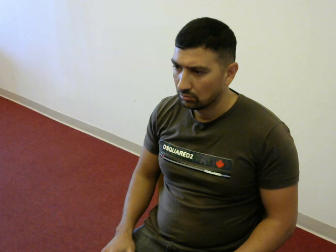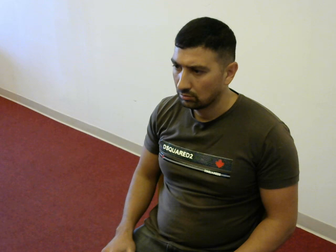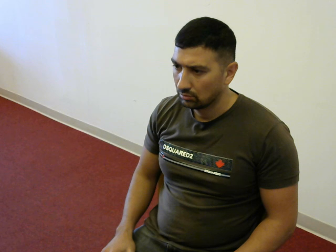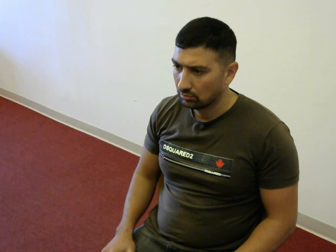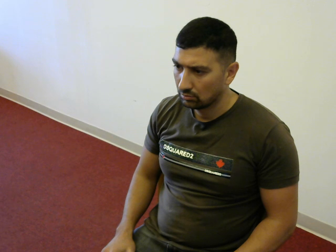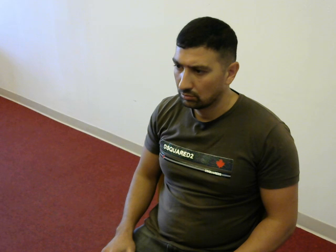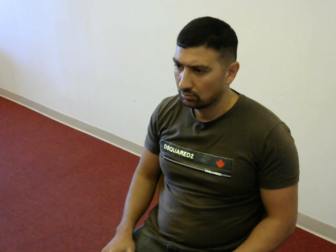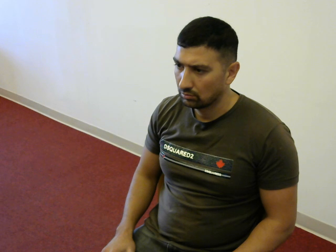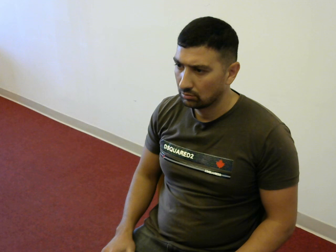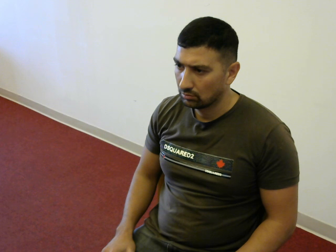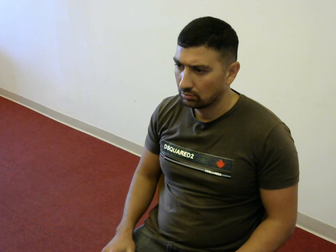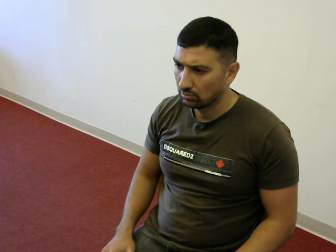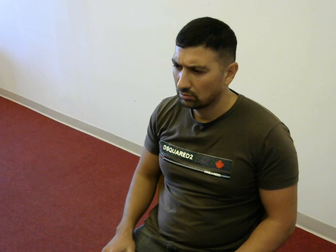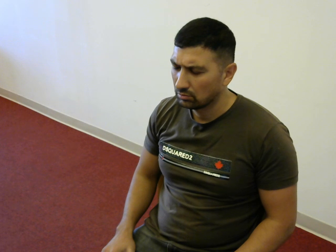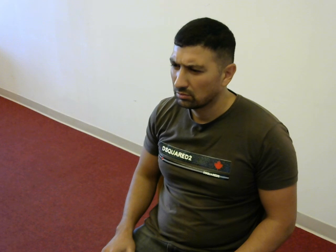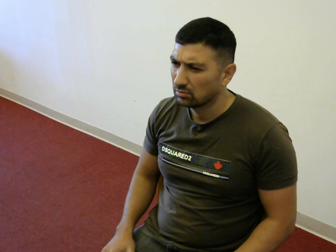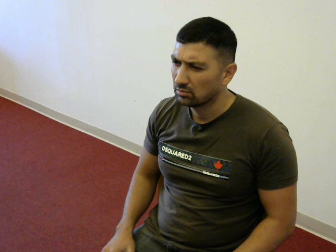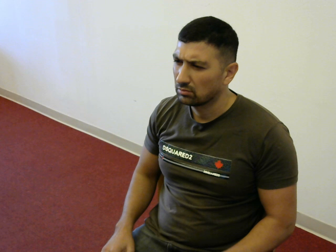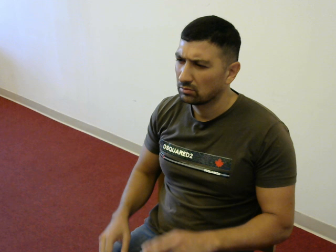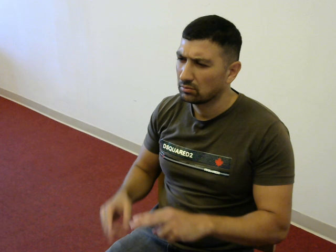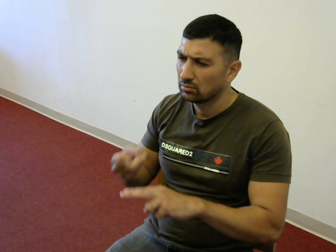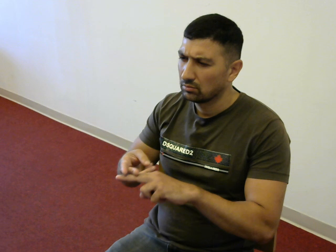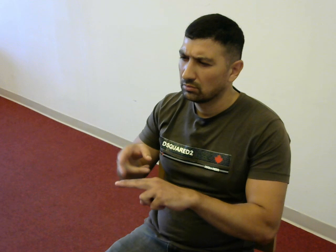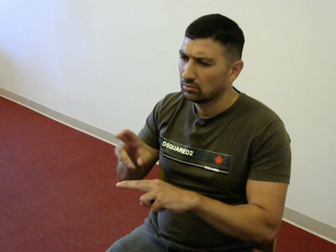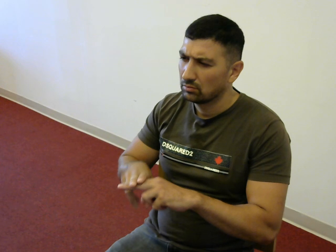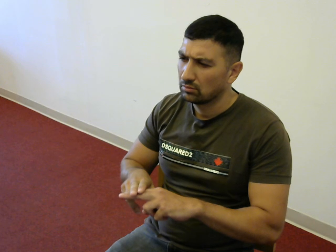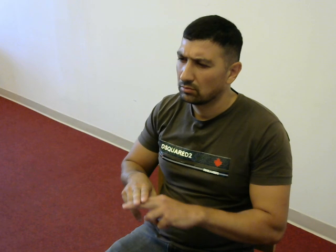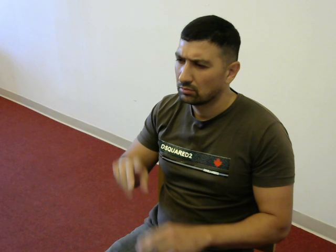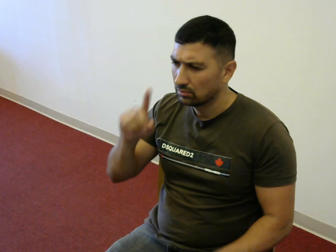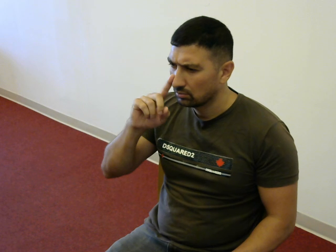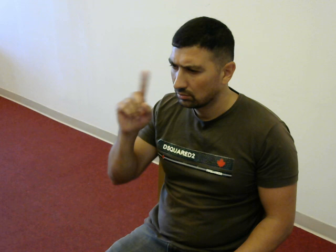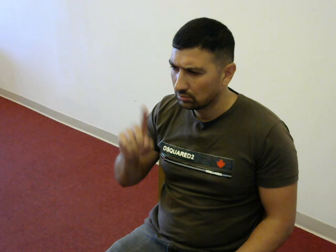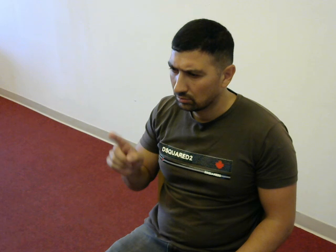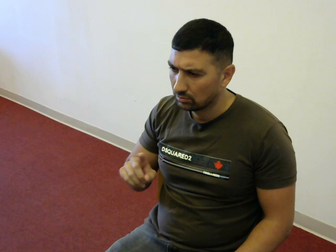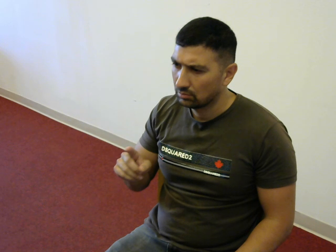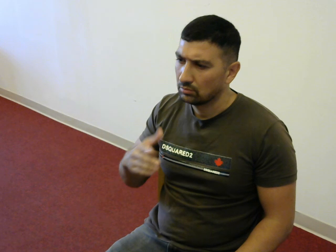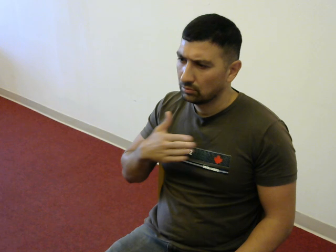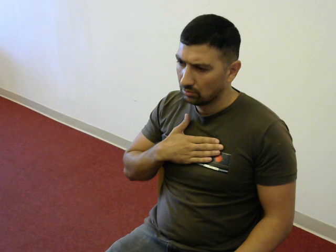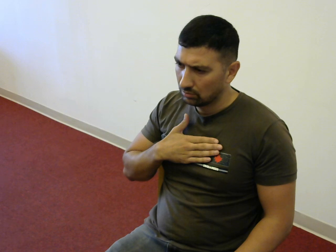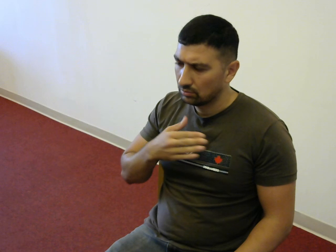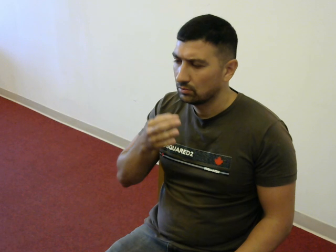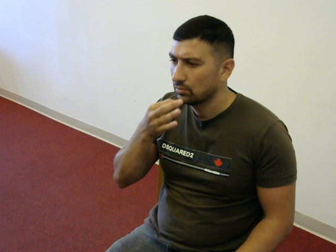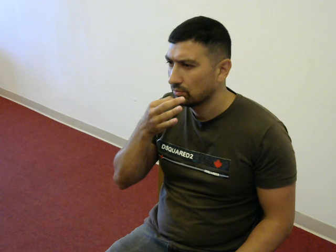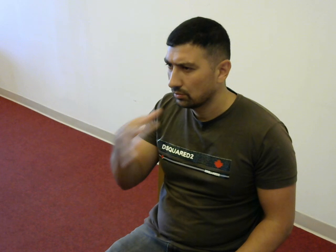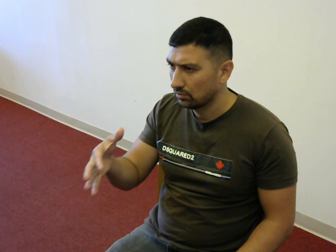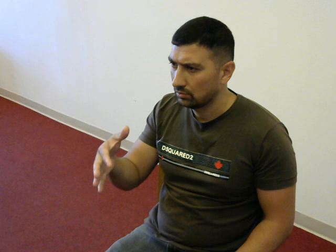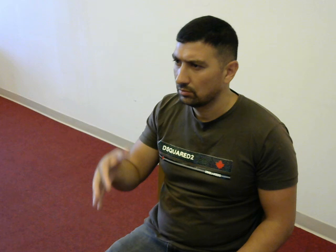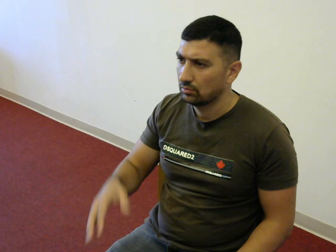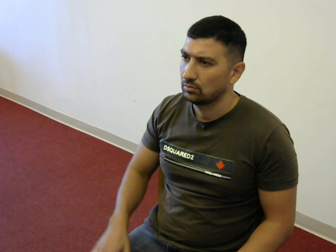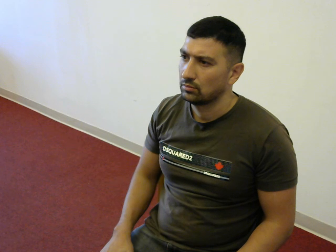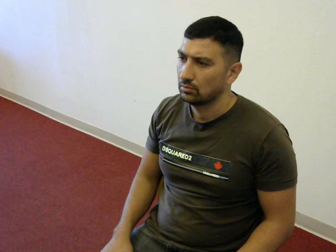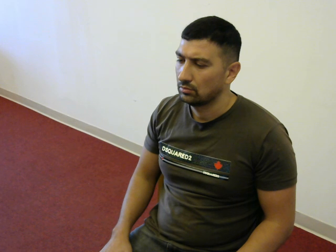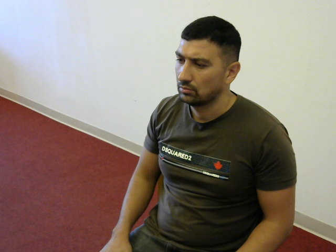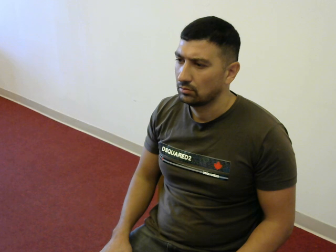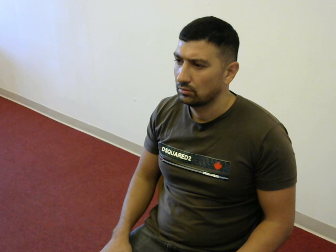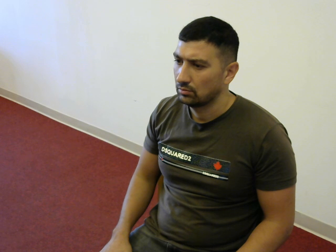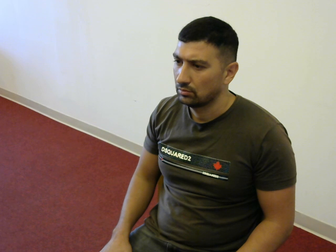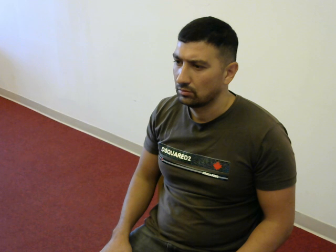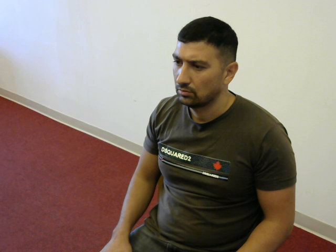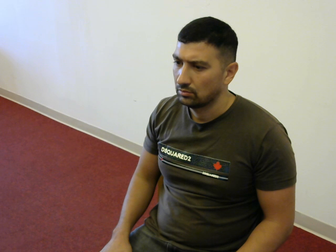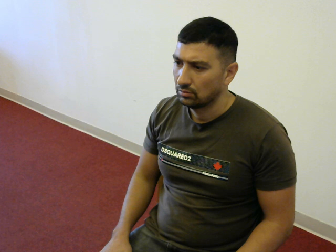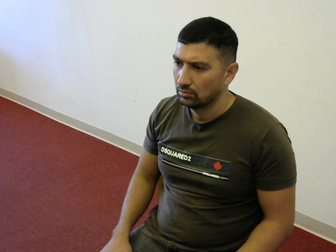Bu ətir mənim xoşuma gəlir